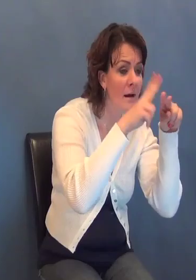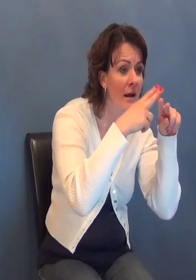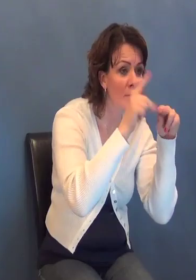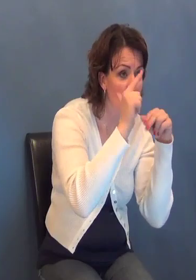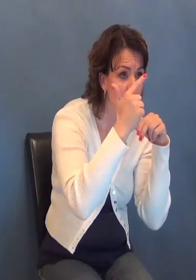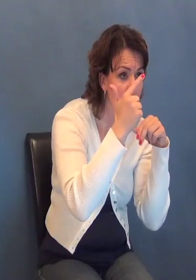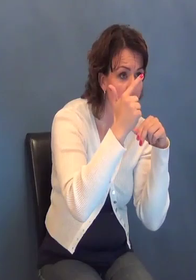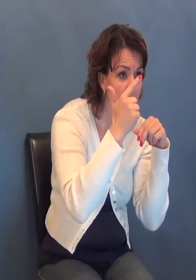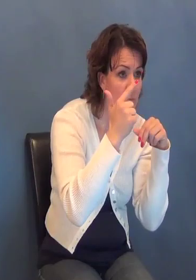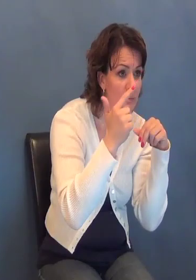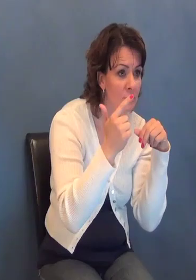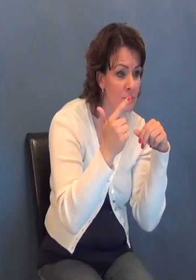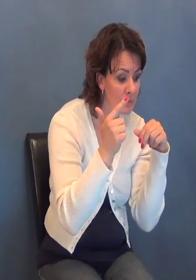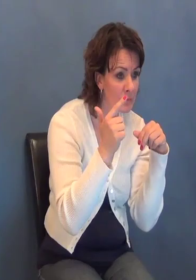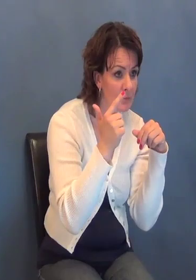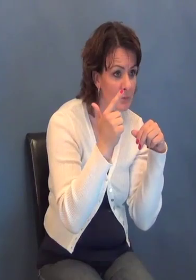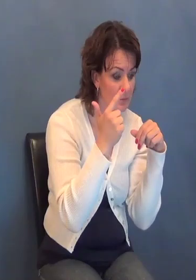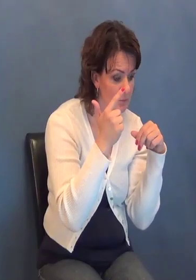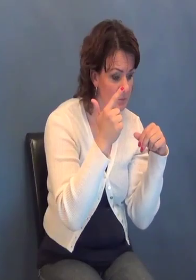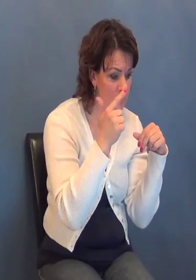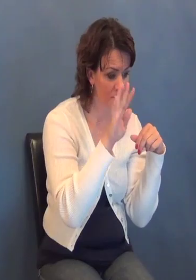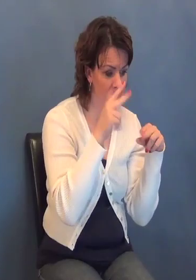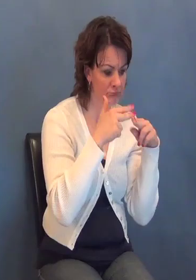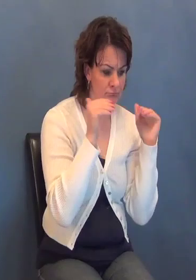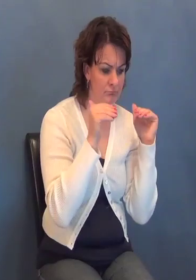Drugiego?